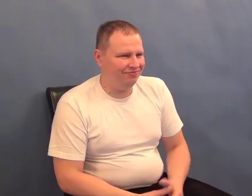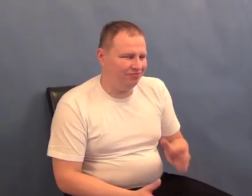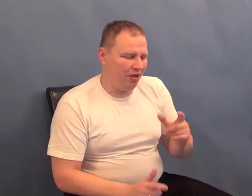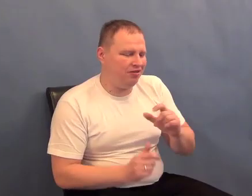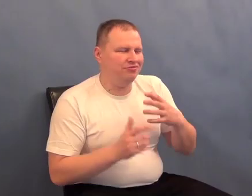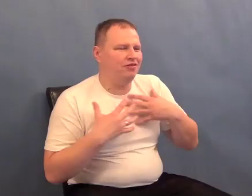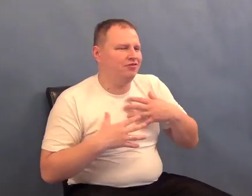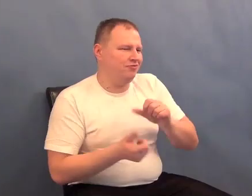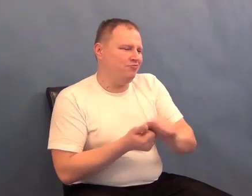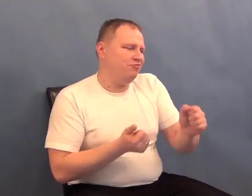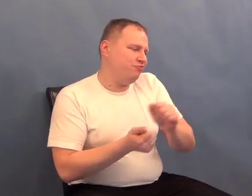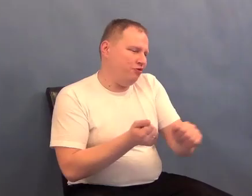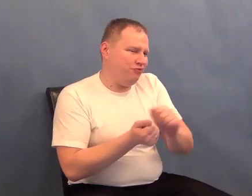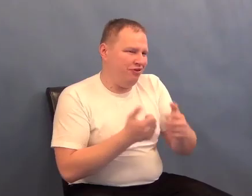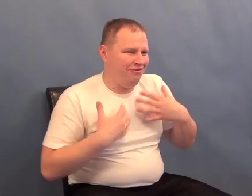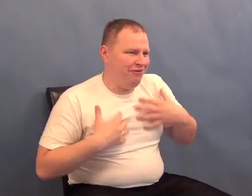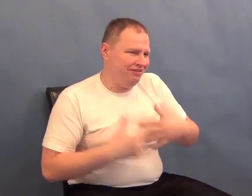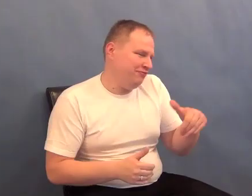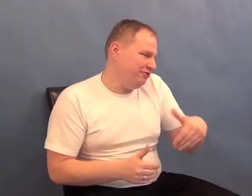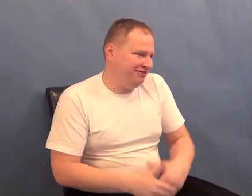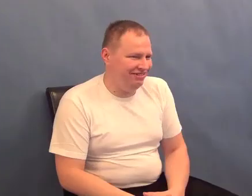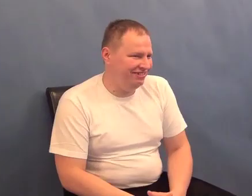Może jest zniszczona łazienka.